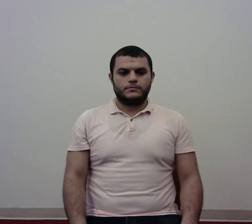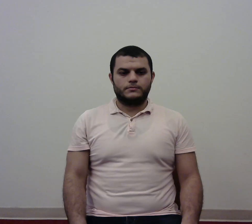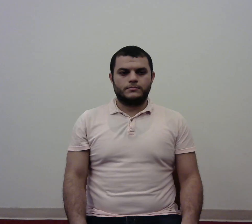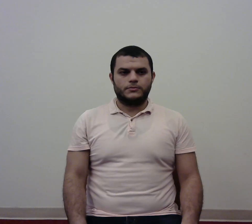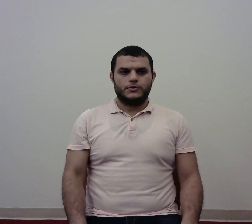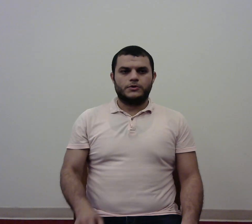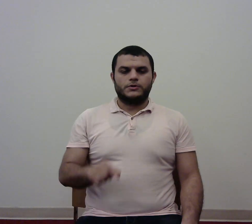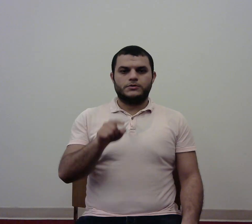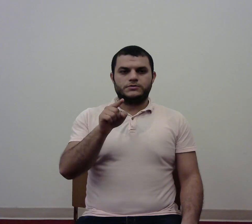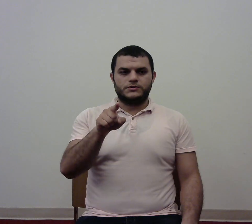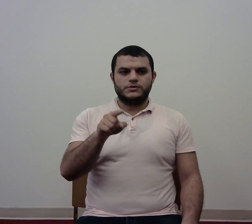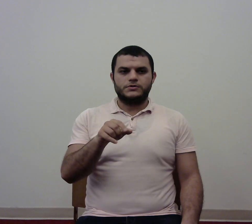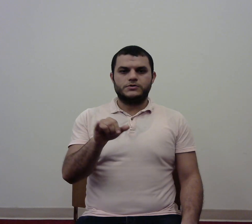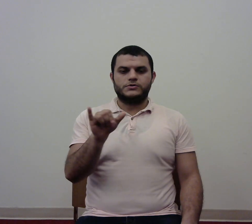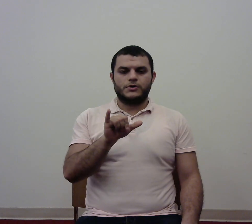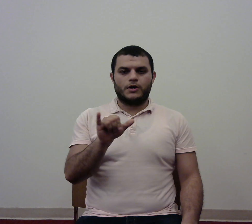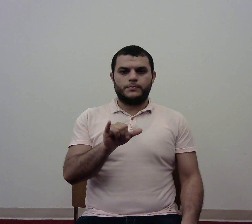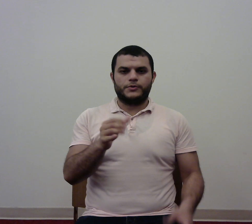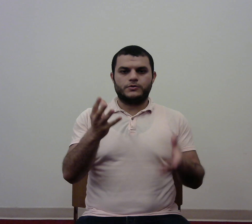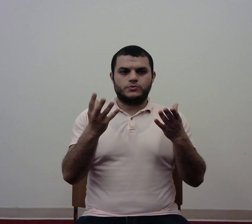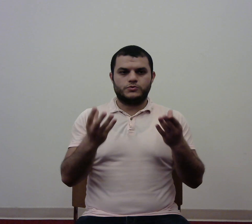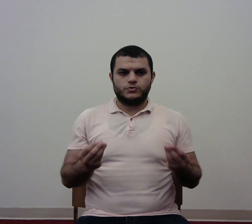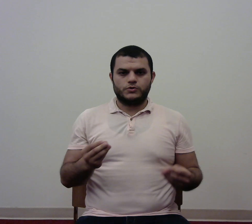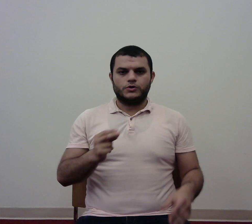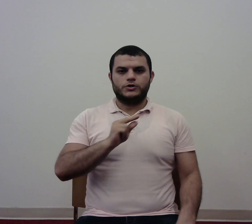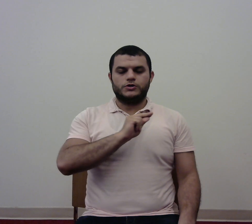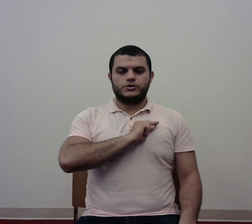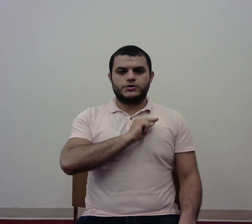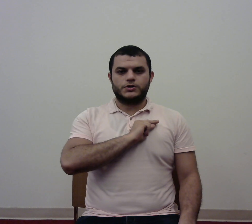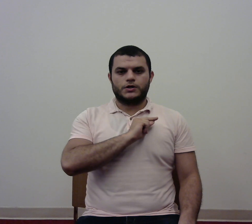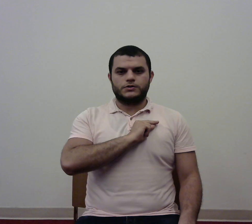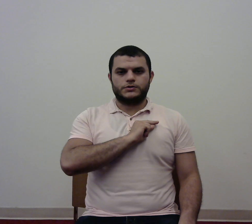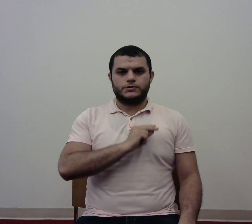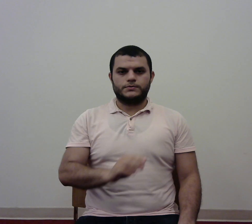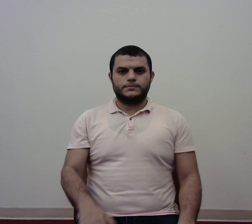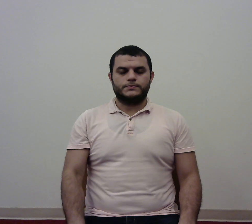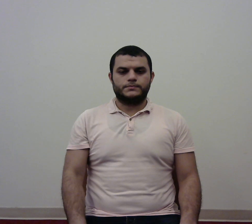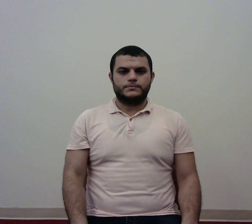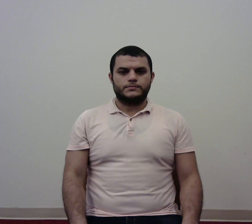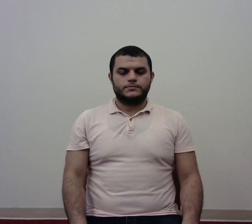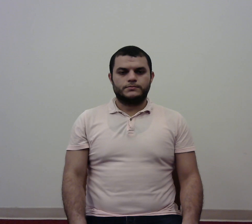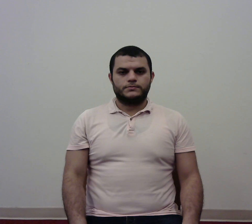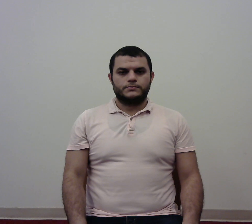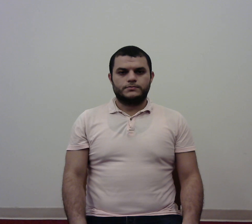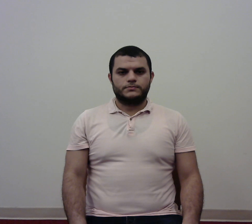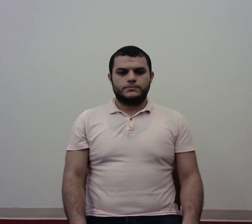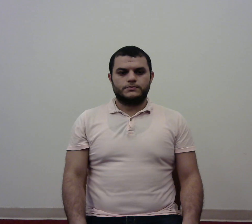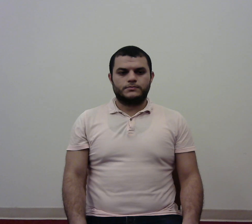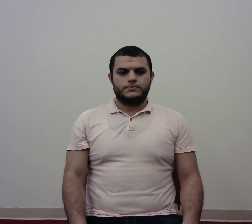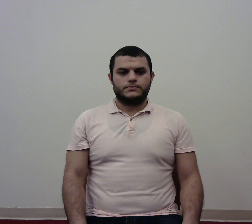Siz şənbə günü işləyirsiz?